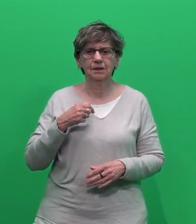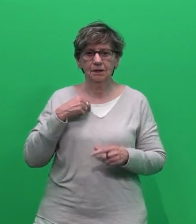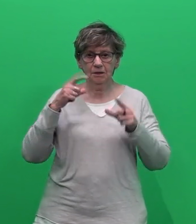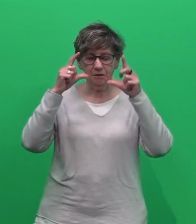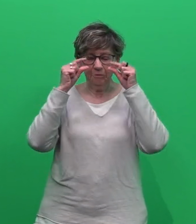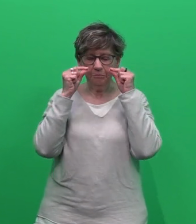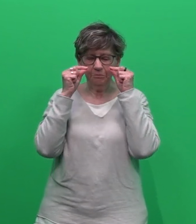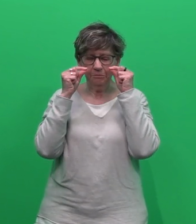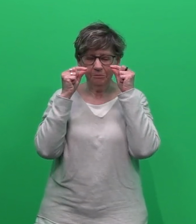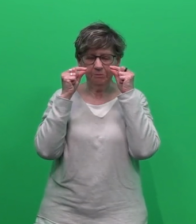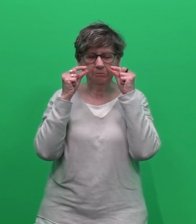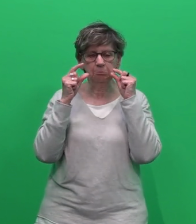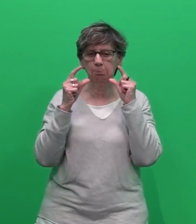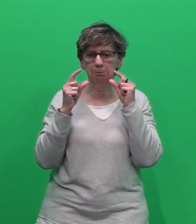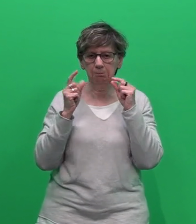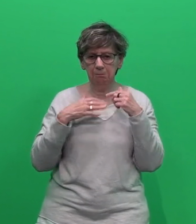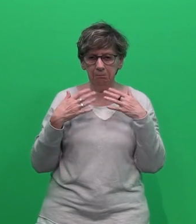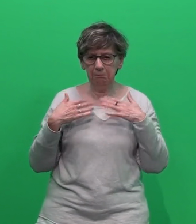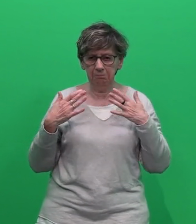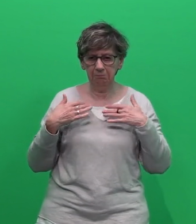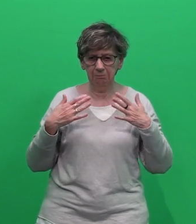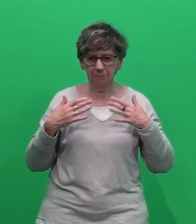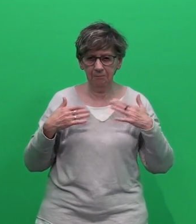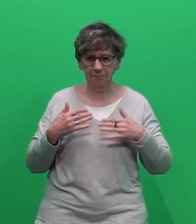Si tanco els ulls i els obro no em passa res.